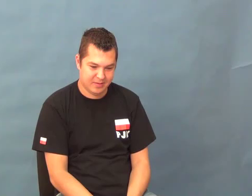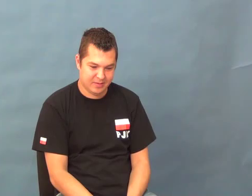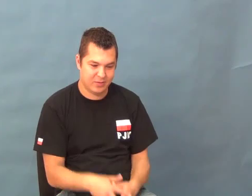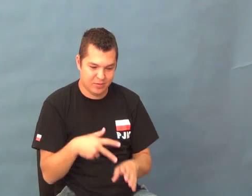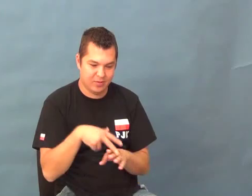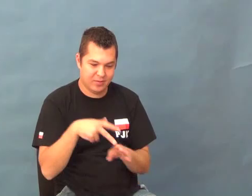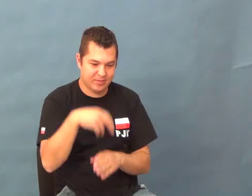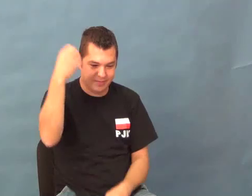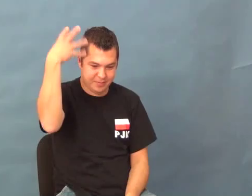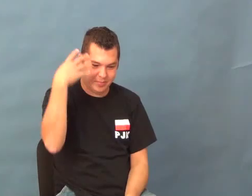Prysznic dla koni.